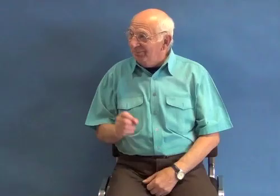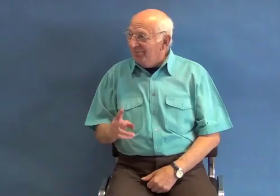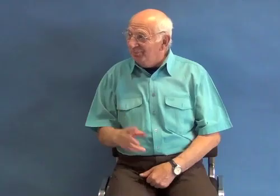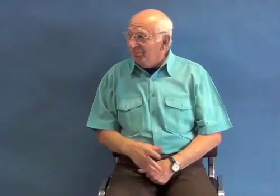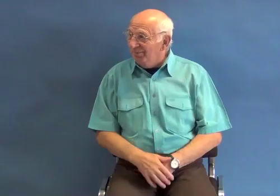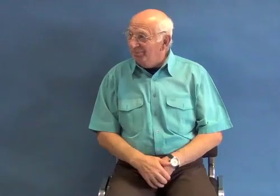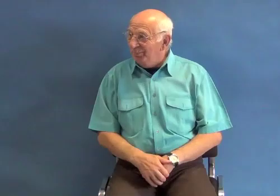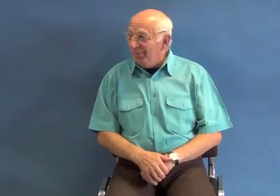Tak.